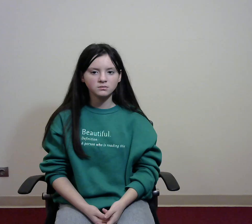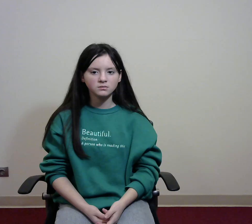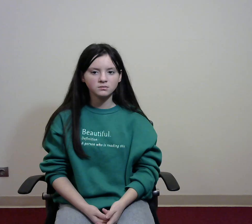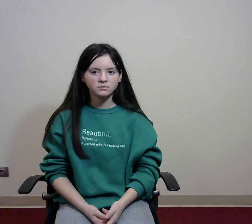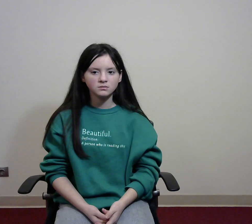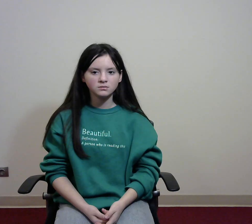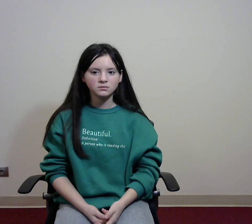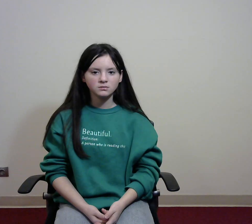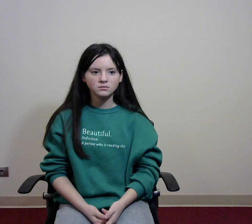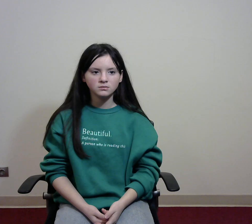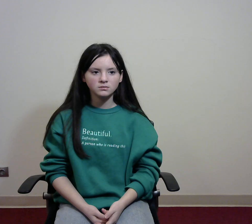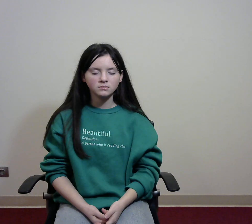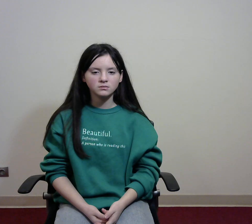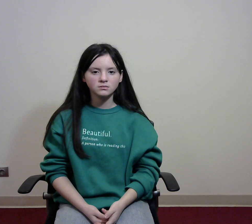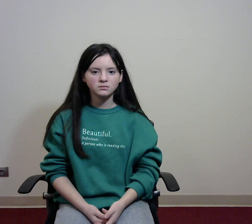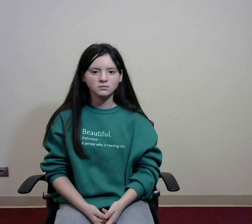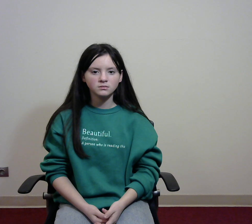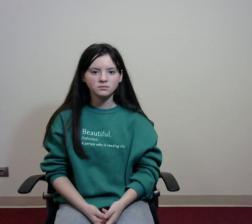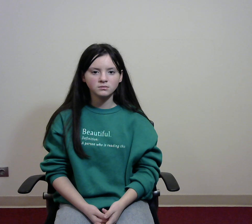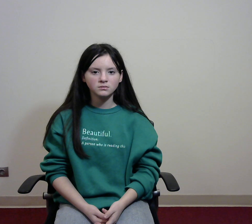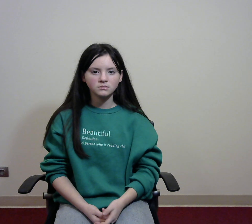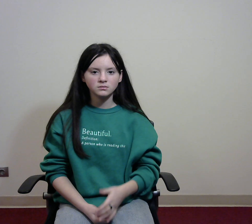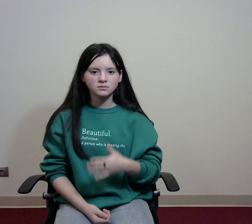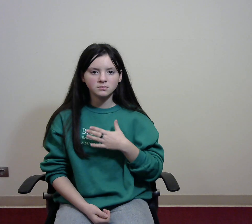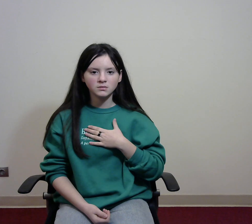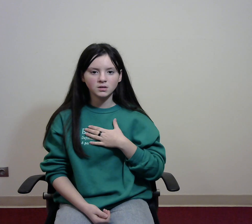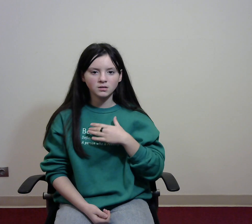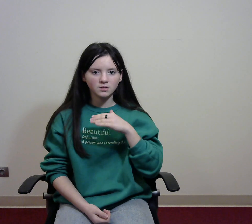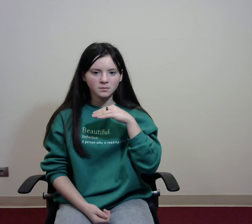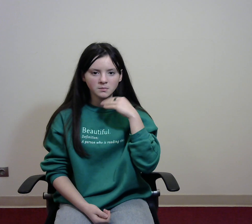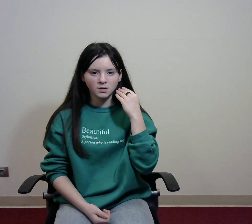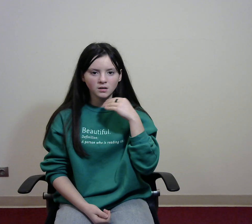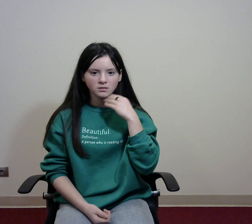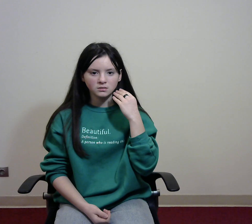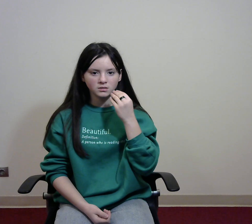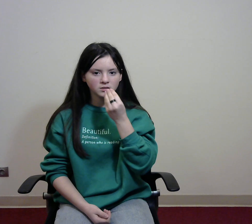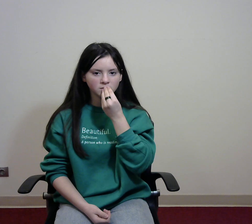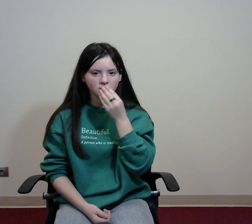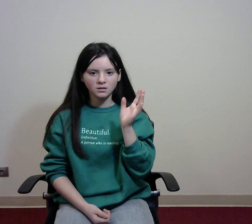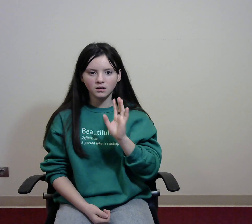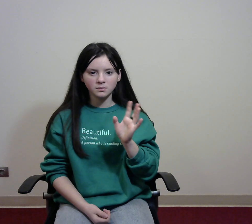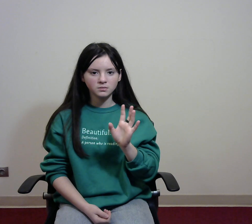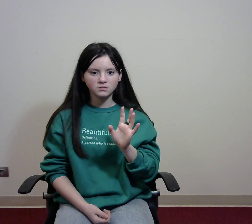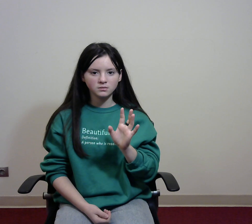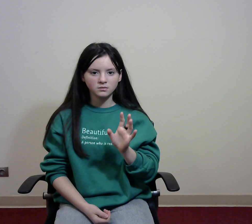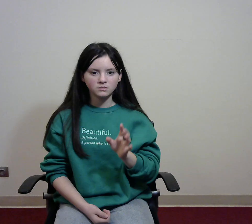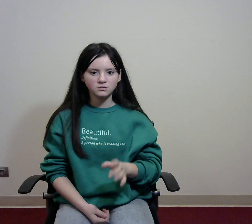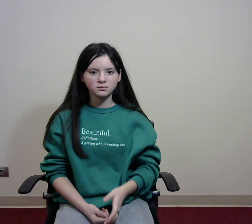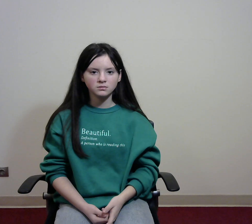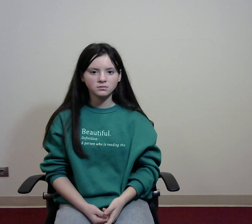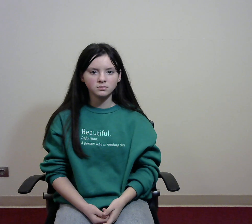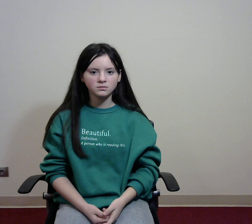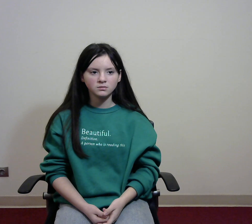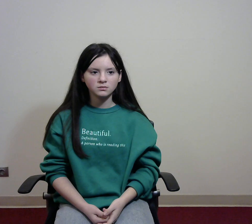Mən ət yemirəm